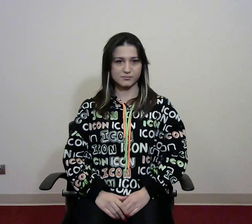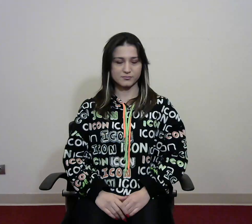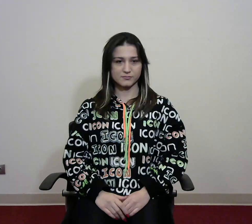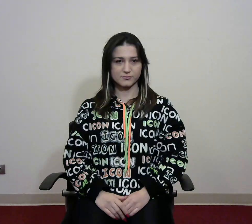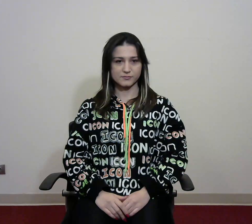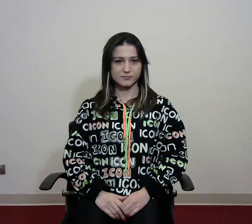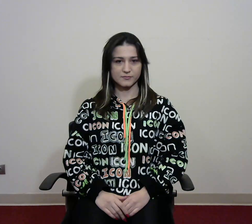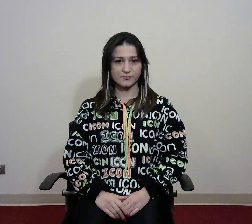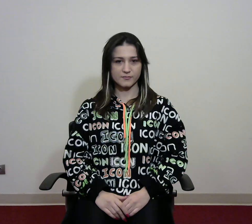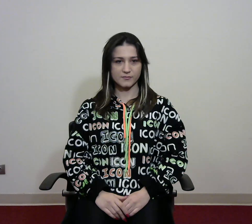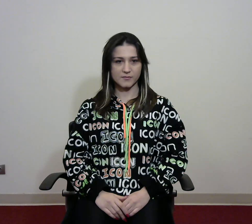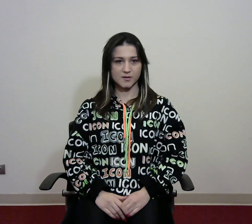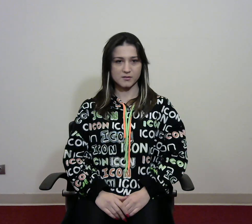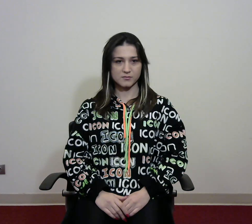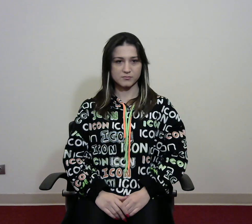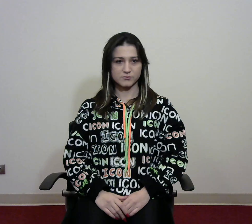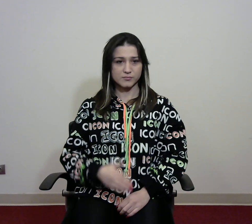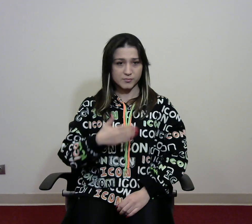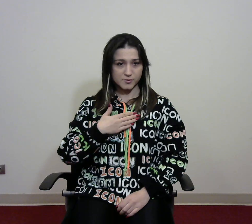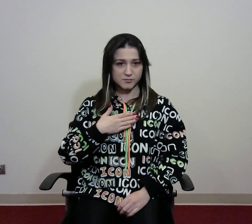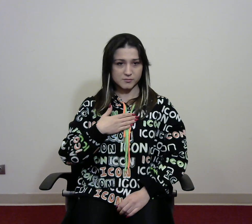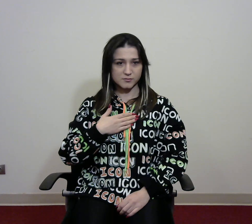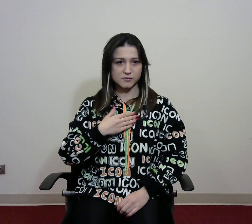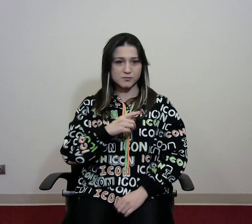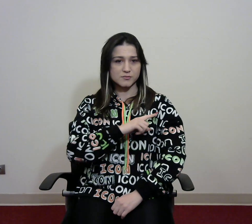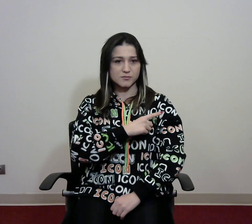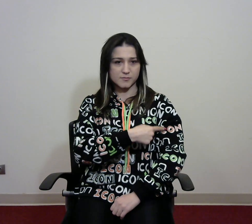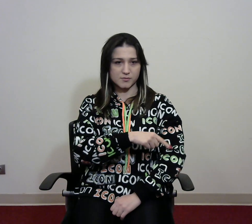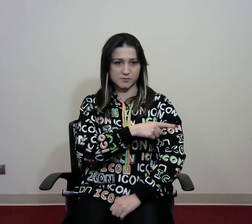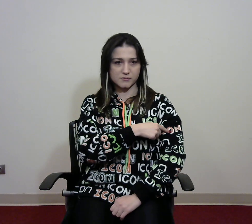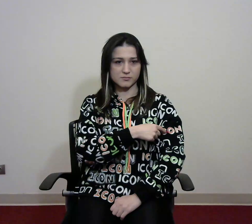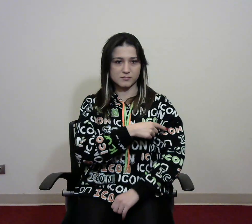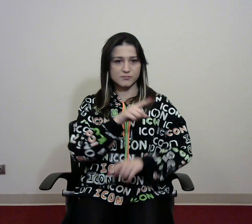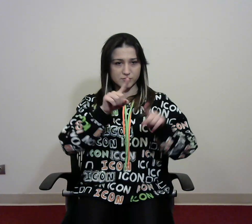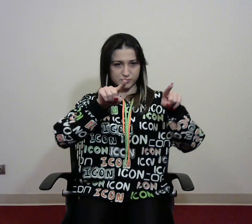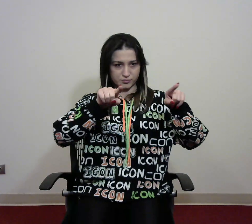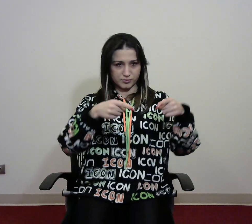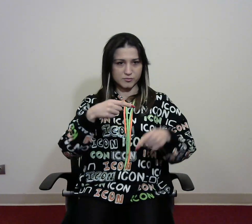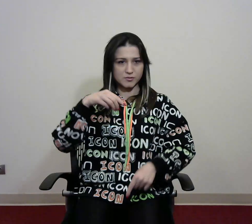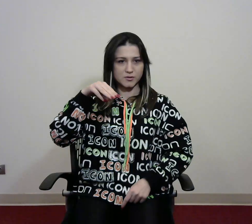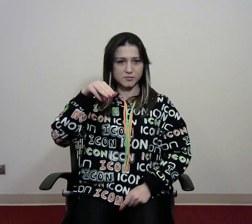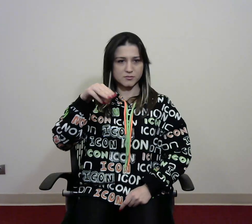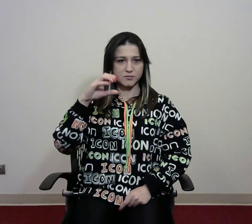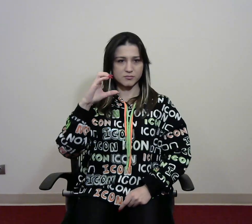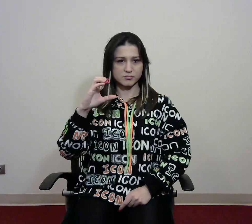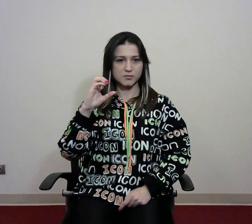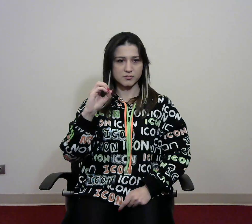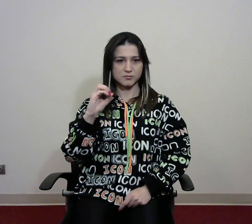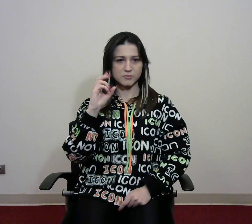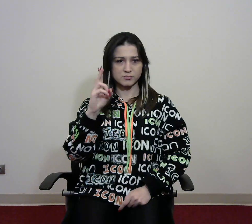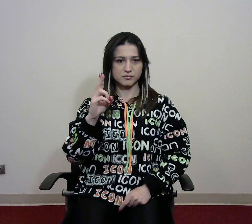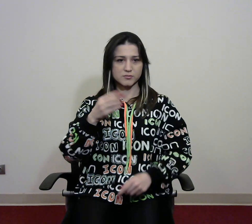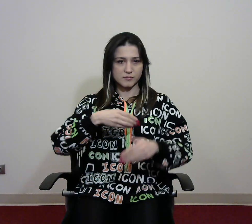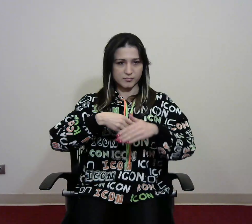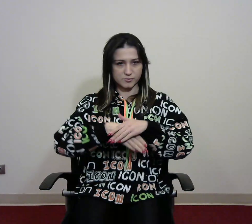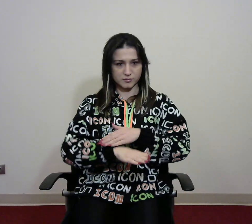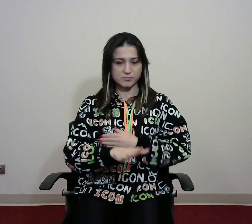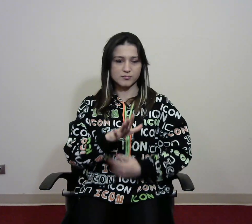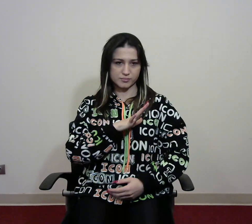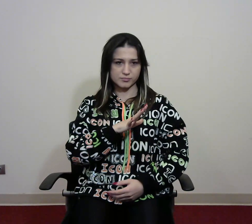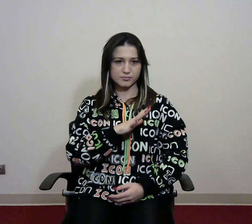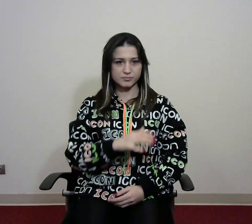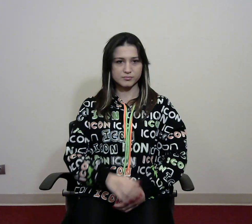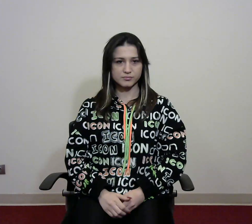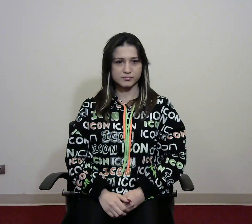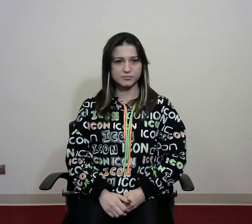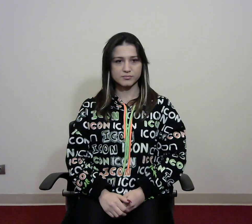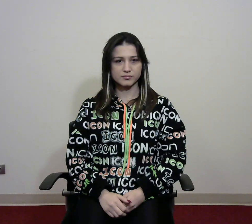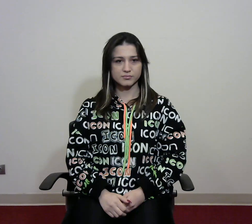Mən poliklinikaya (TSEK-ə) getmişəm